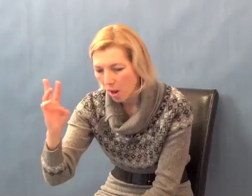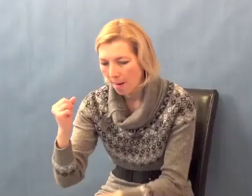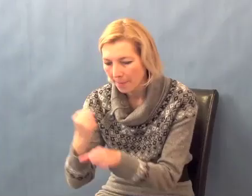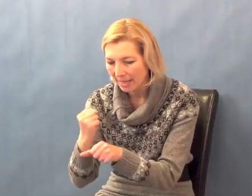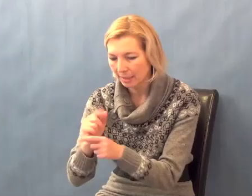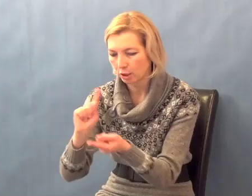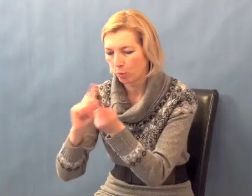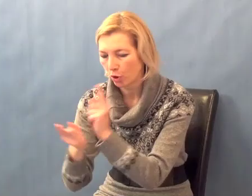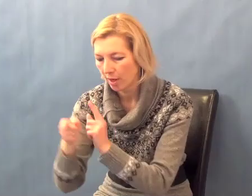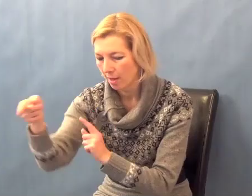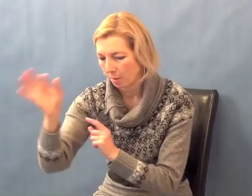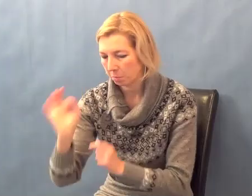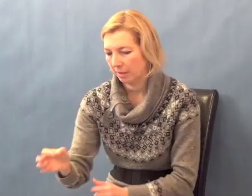We wtorek mam pracę, spotkanie z tobą mi pasuje.